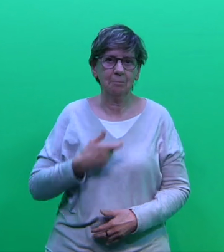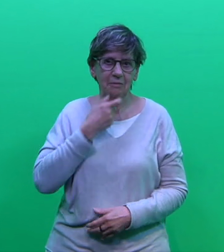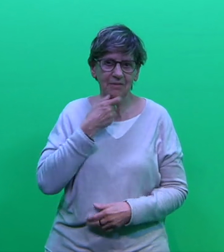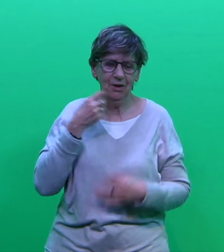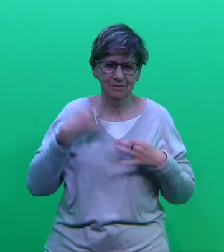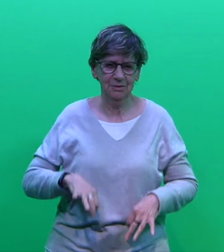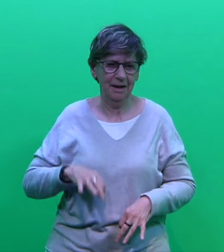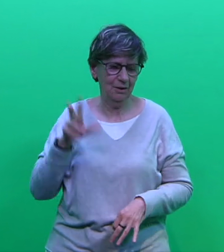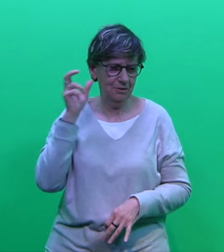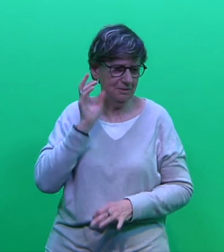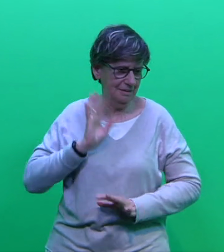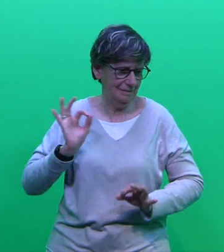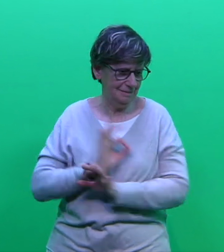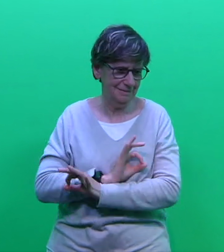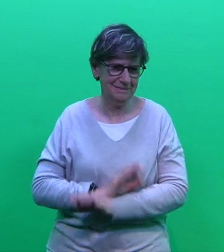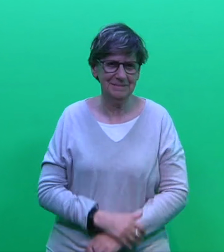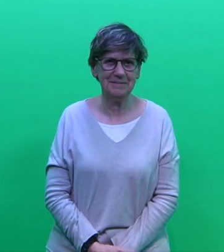Prefereixo que sigui natural, sense sentir-hi res.